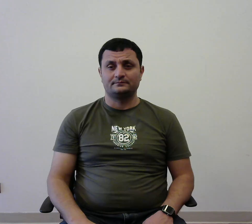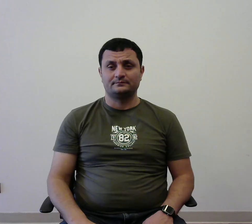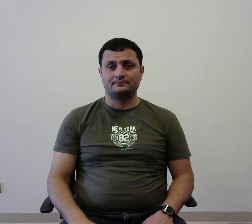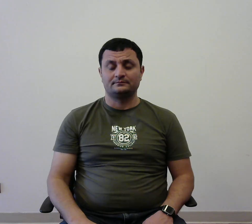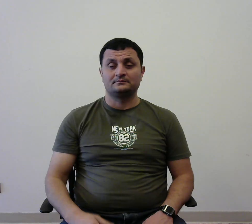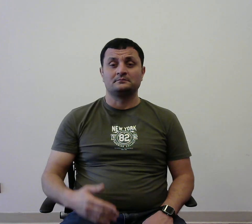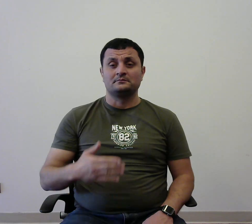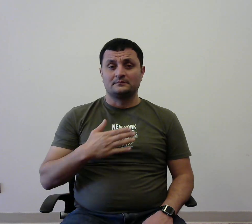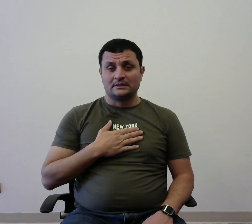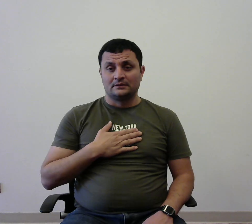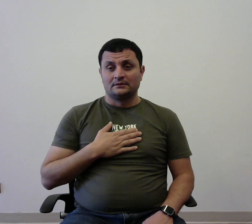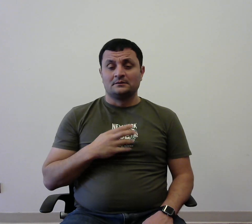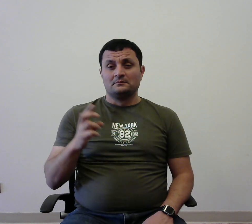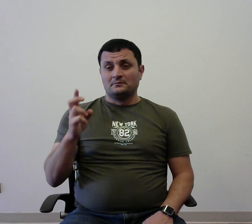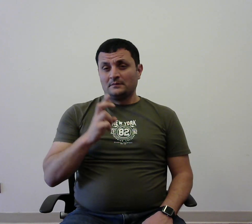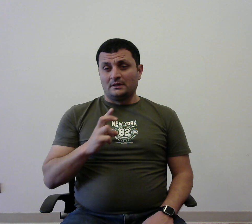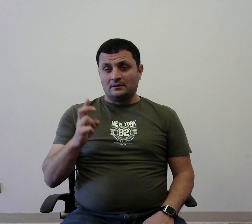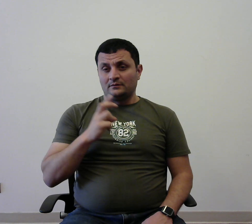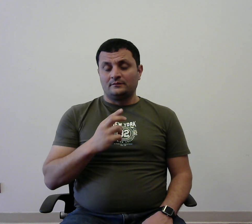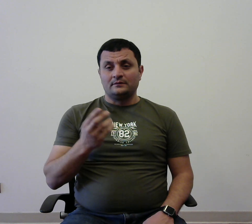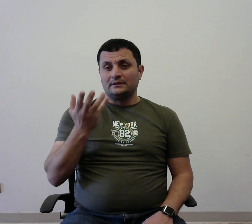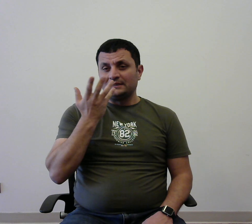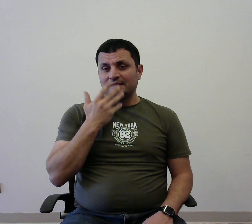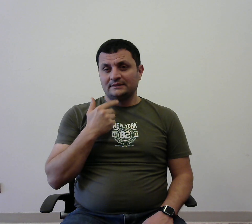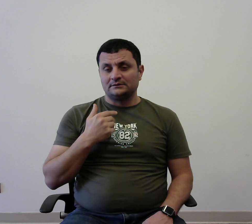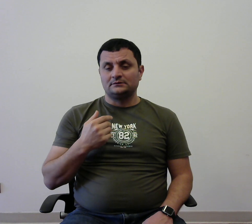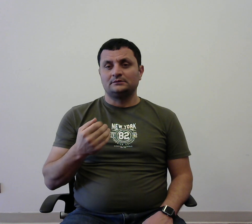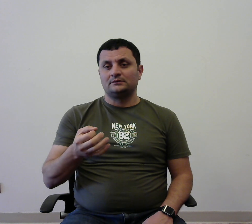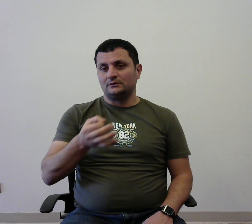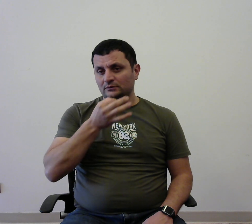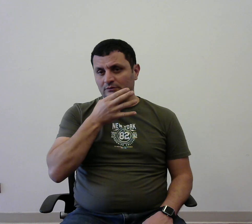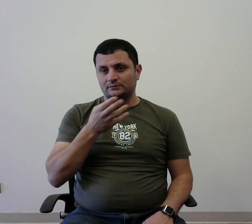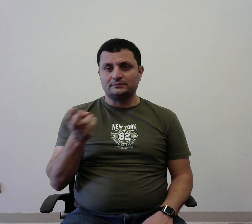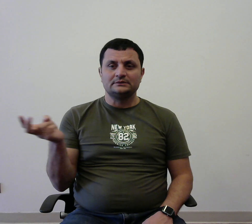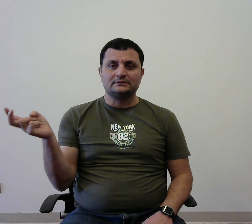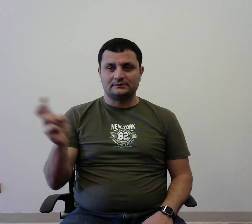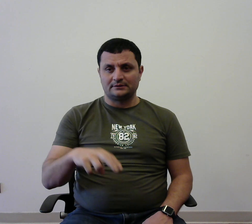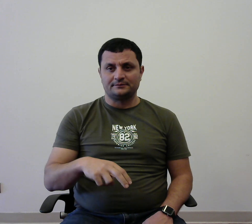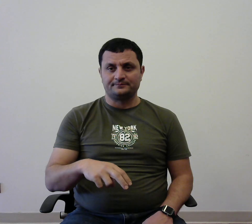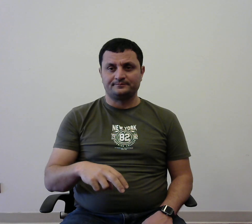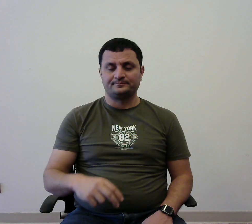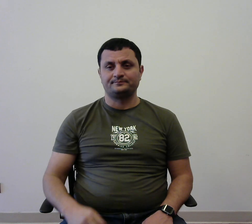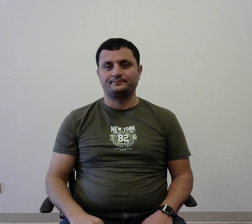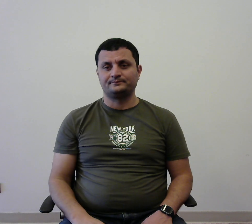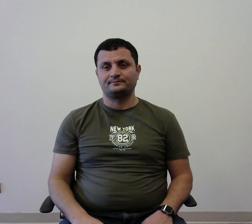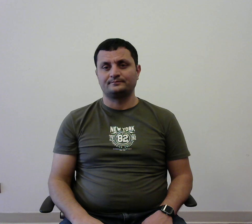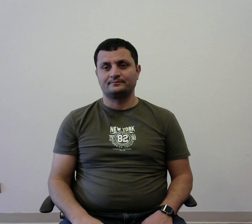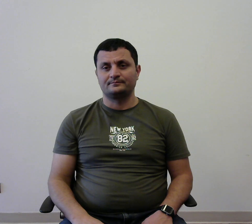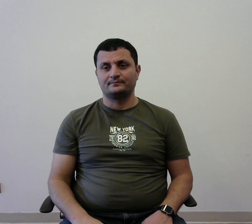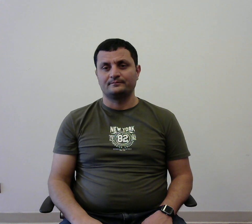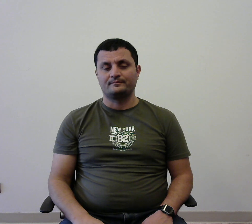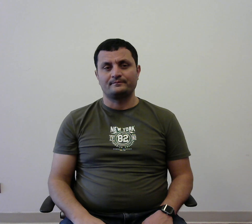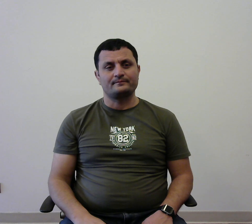Mənim bənövşəyi rəngdən xoşum gəlir